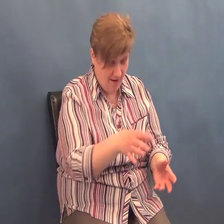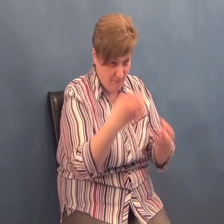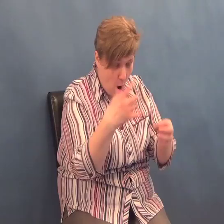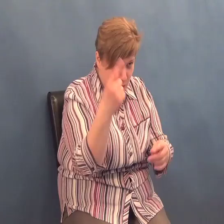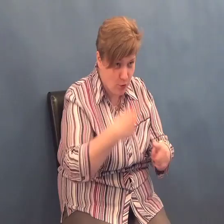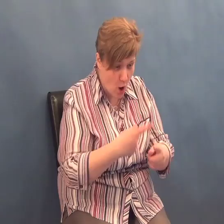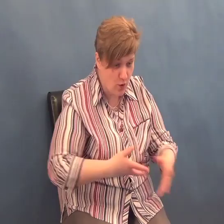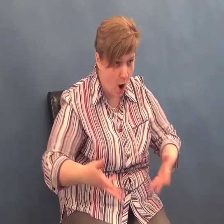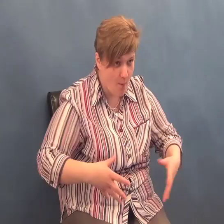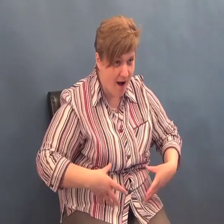Wolno iść do kościoła w takim stroju?